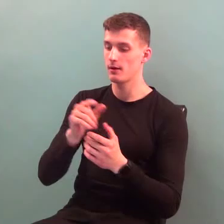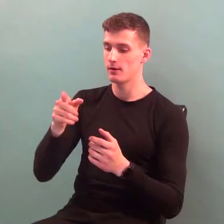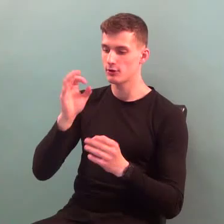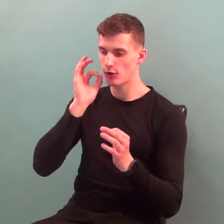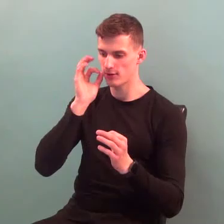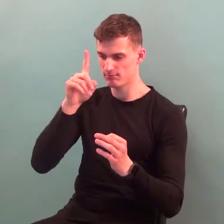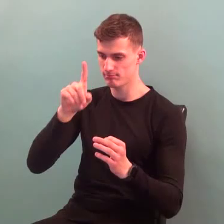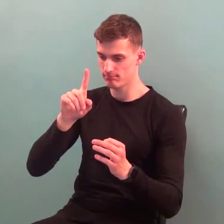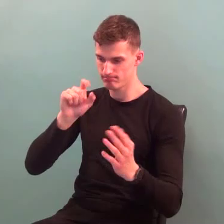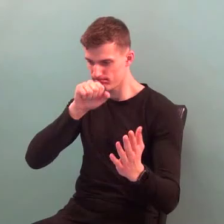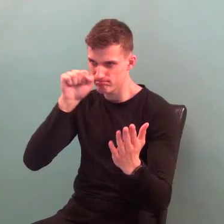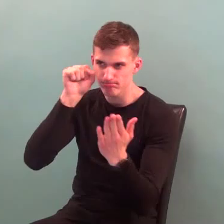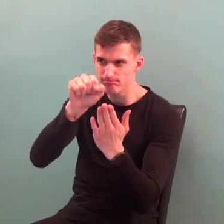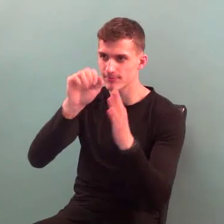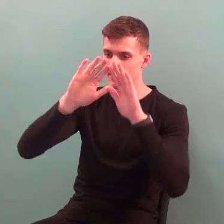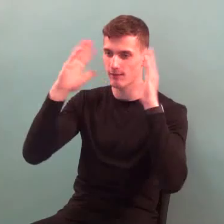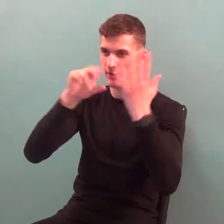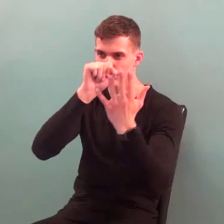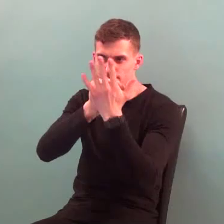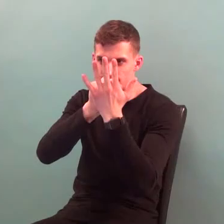Kot podchodzi bliżej i dotyka pyskiem szkła akwarium.